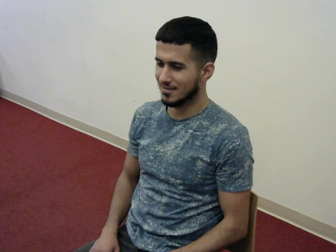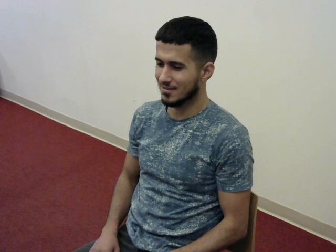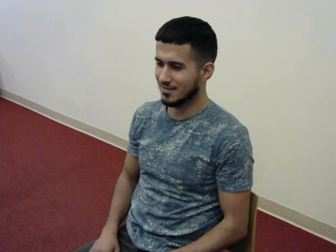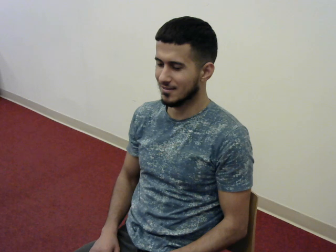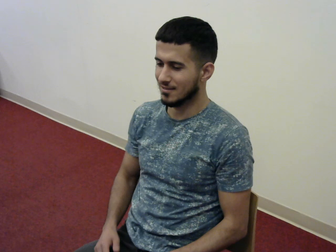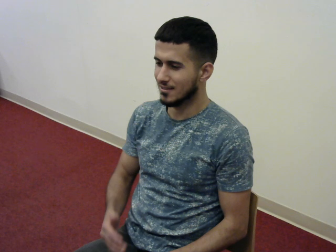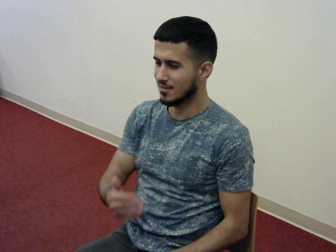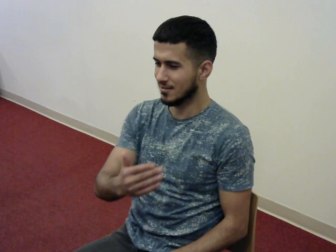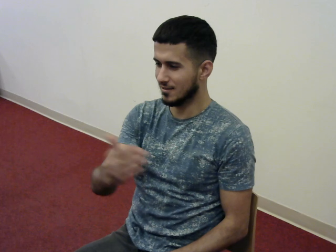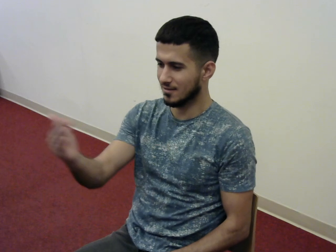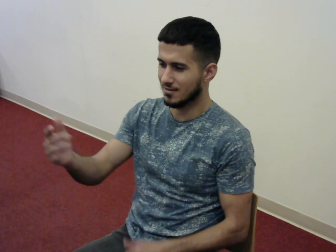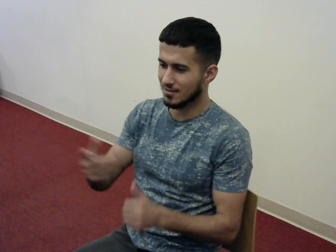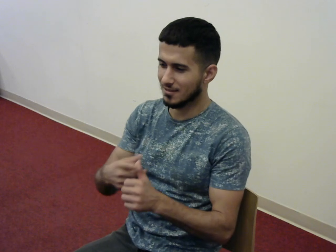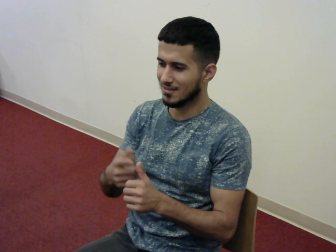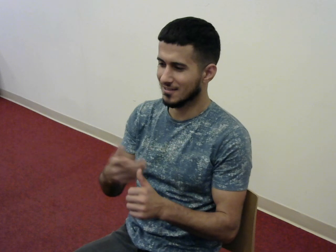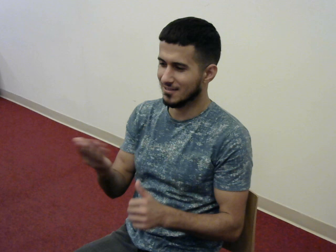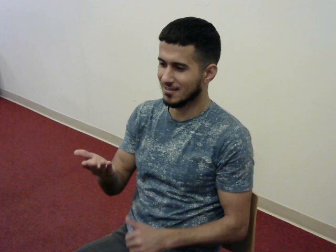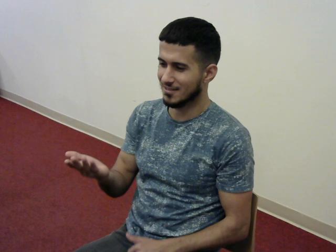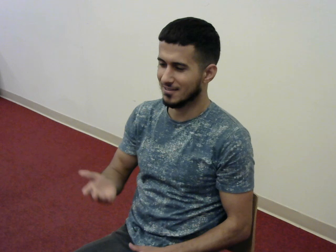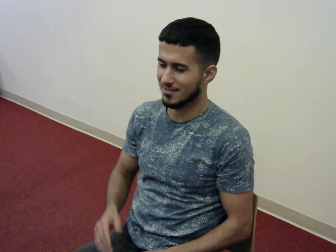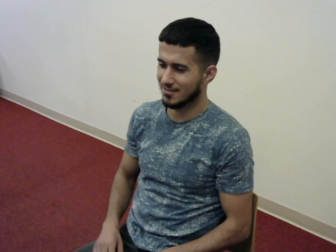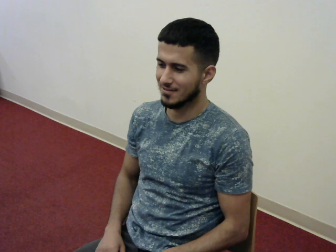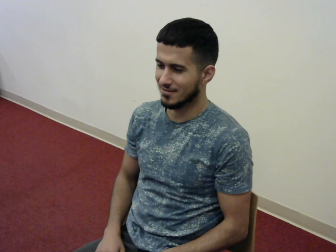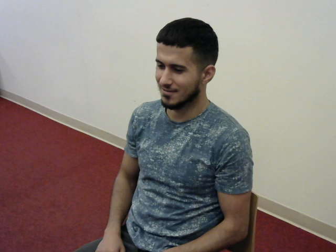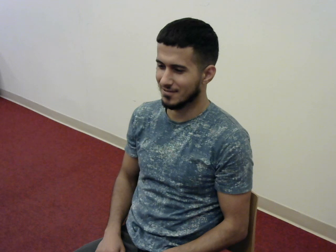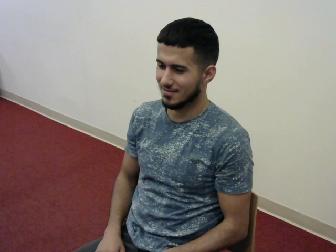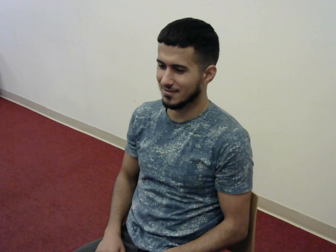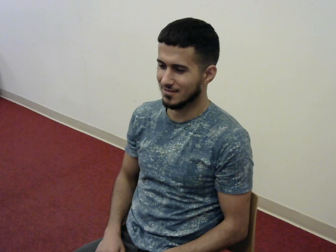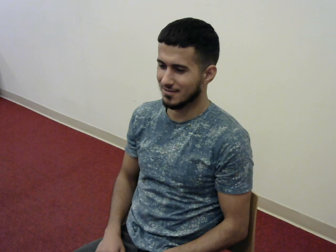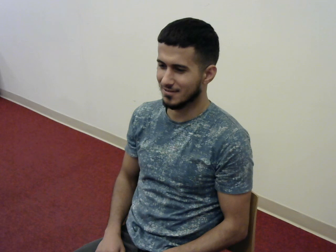Sizin adınız nədir?